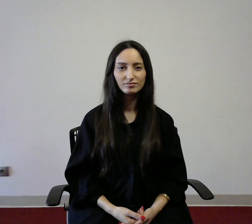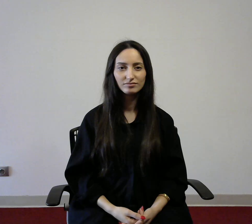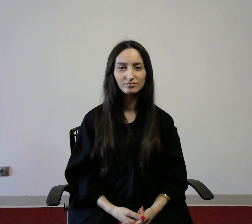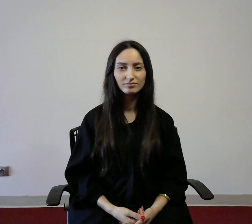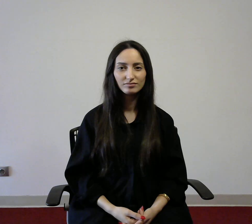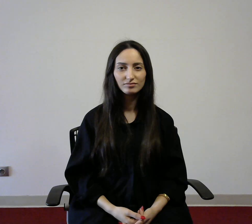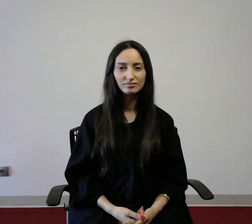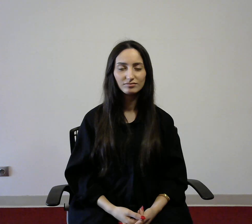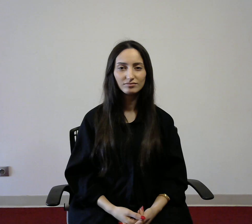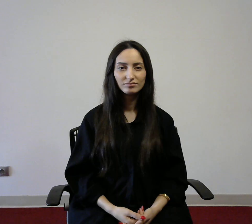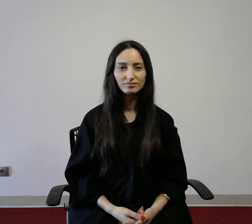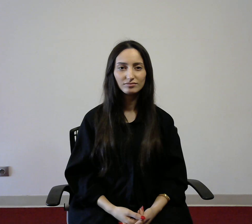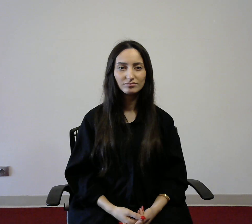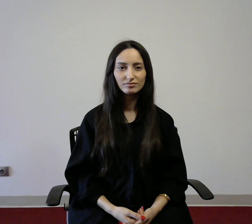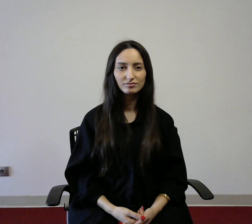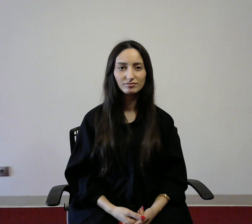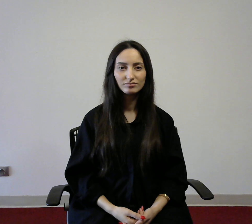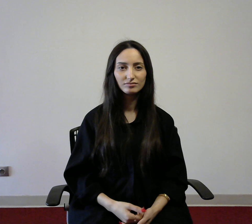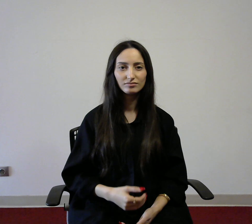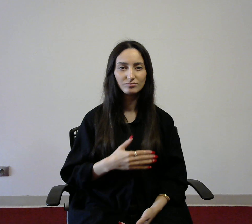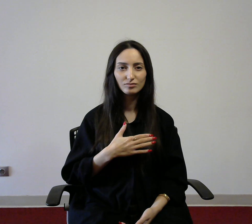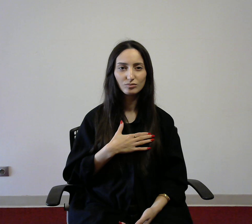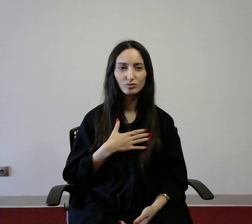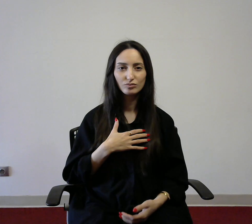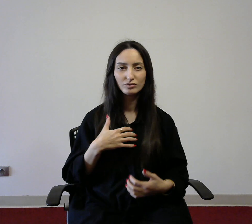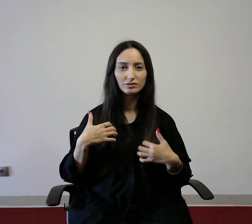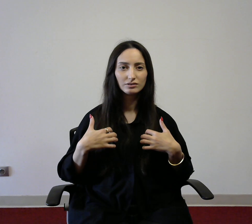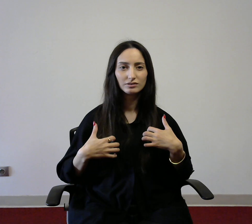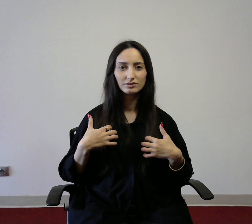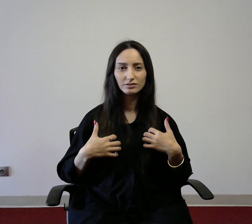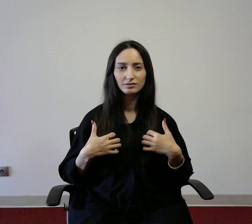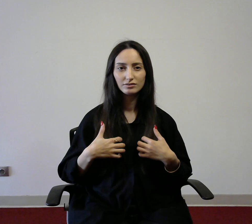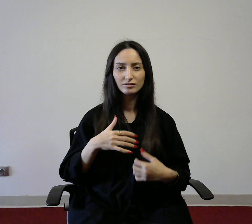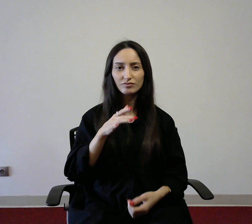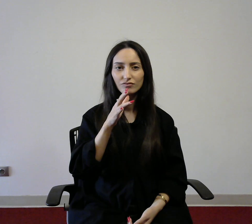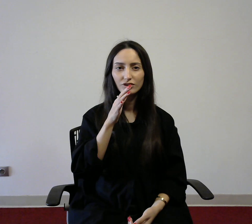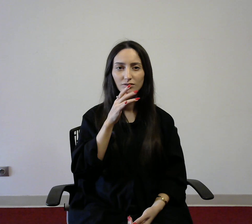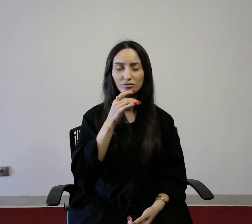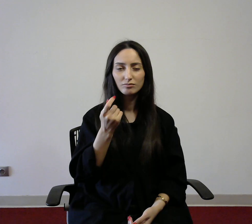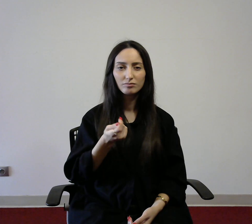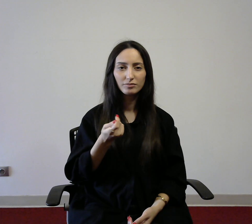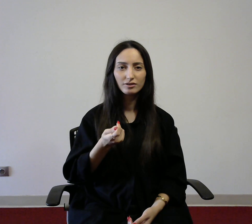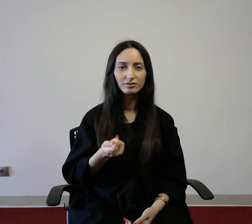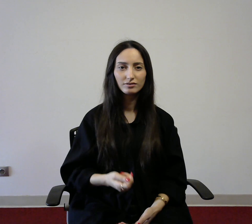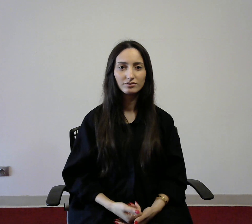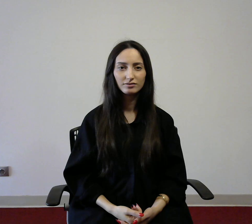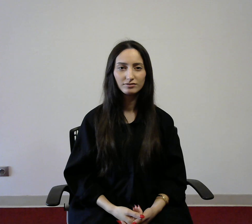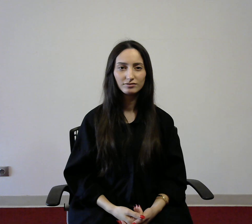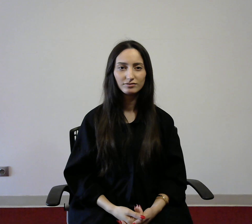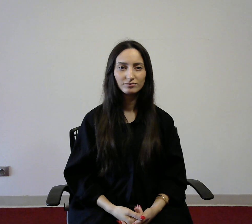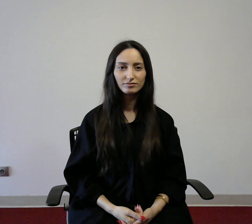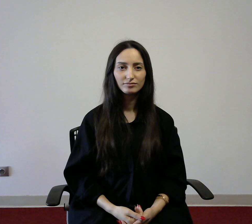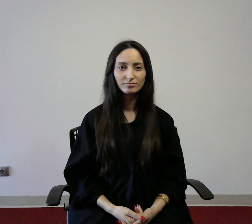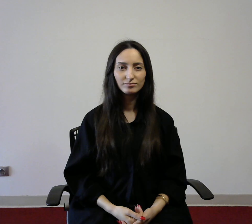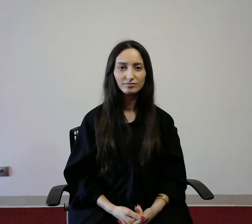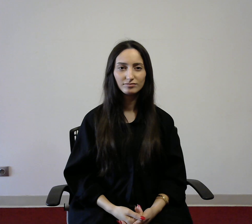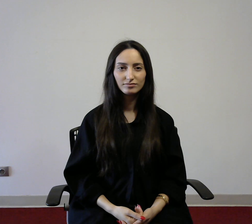Mən tələsirəm, vaxtım azdır